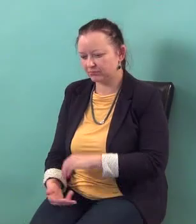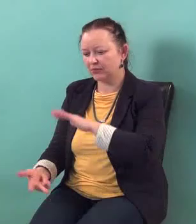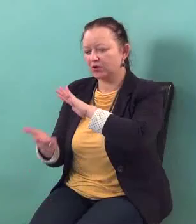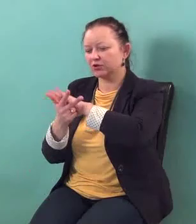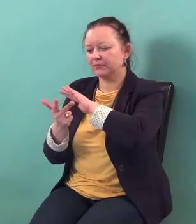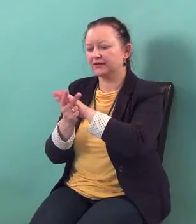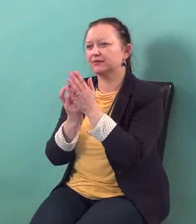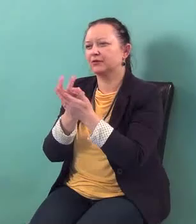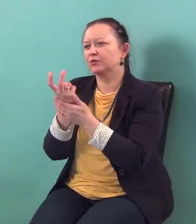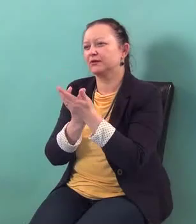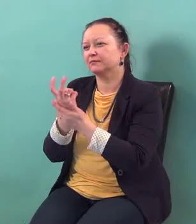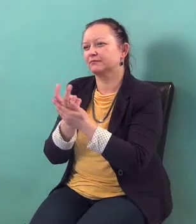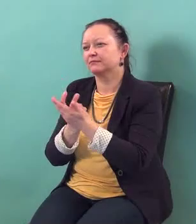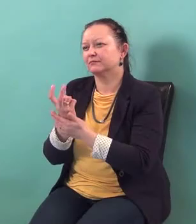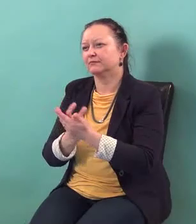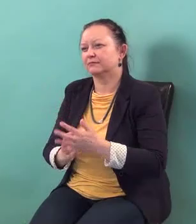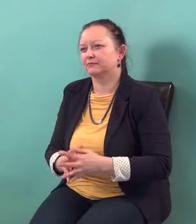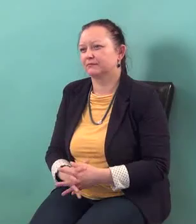Osiemnastego lutego.